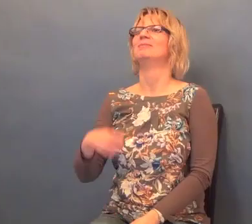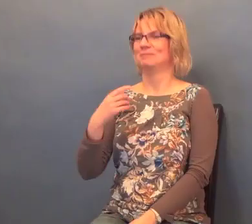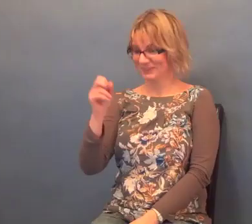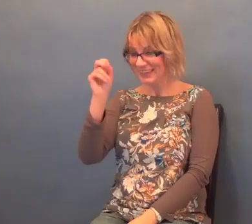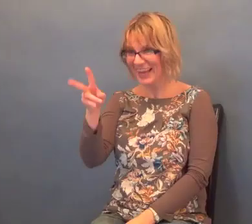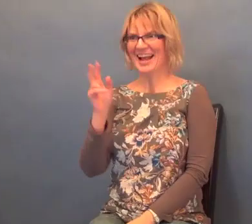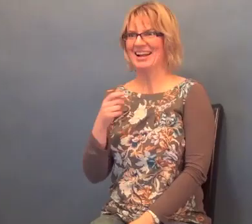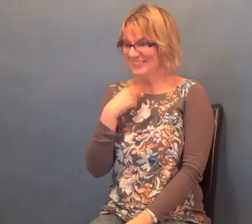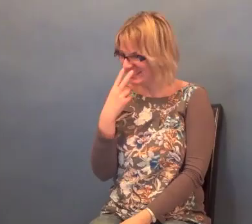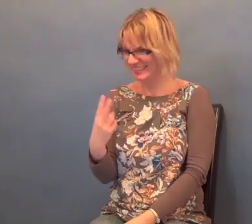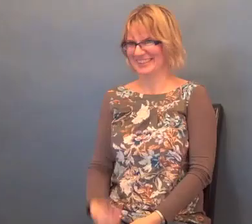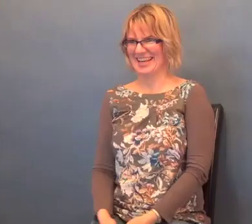Tak, widziałam.